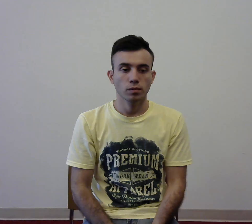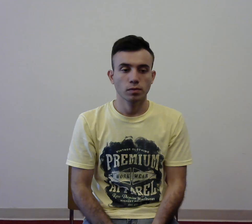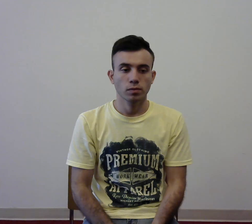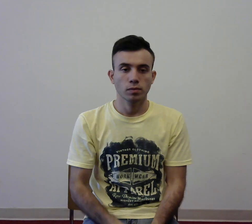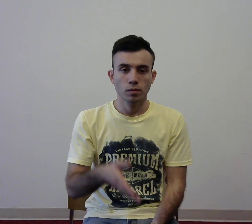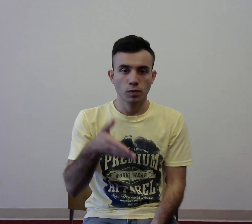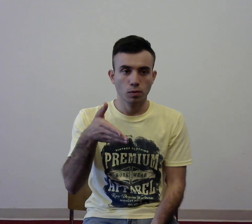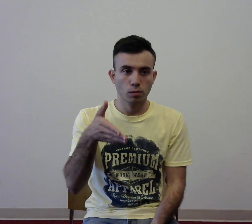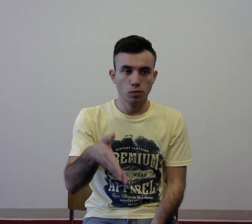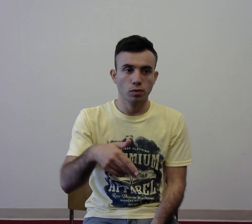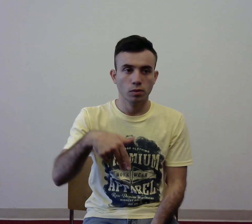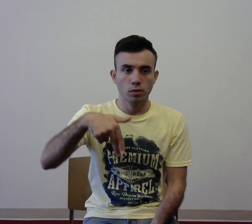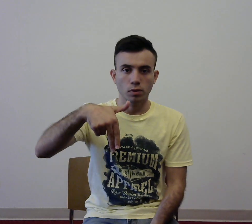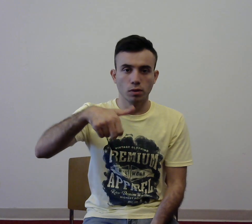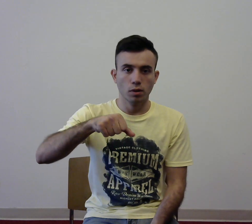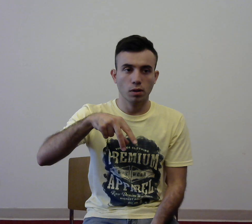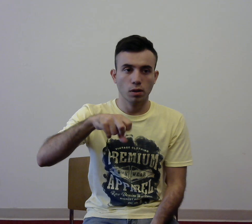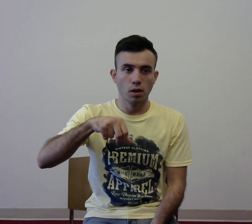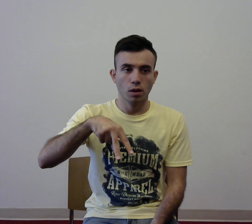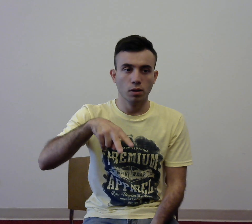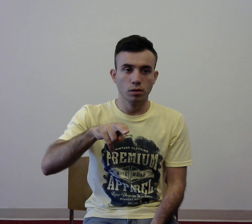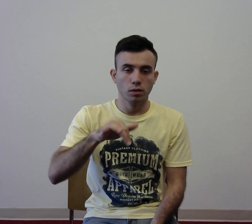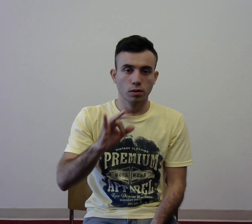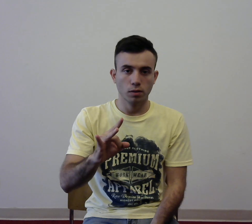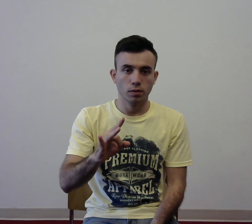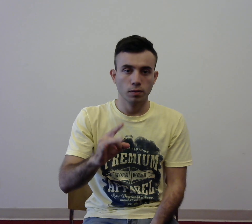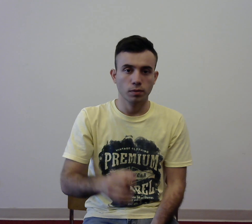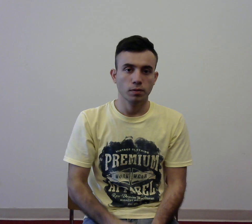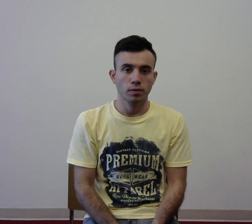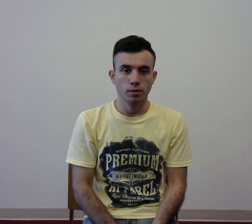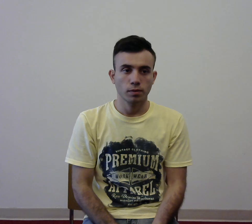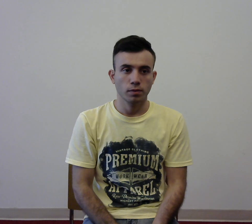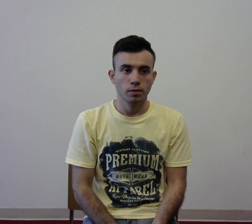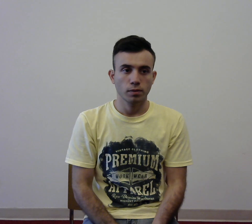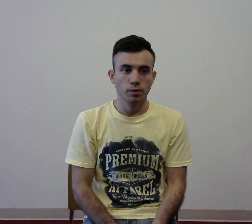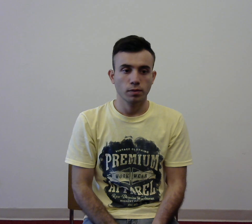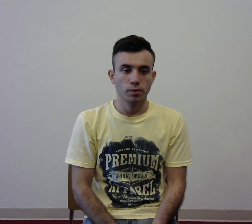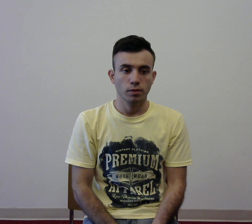Bu halaldır?